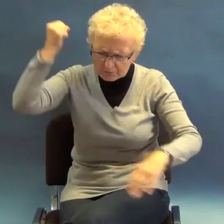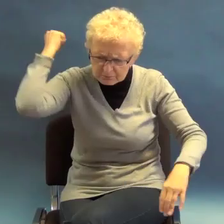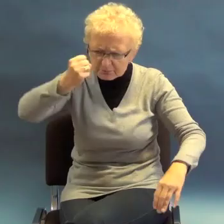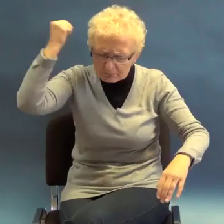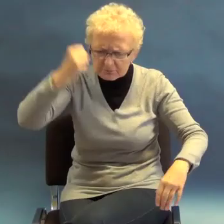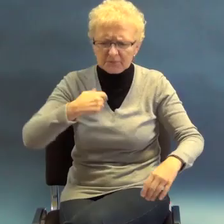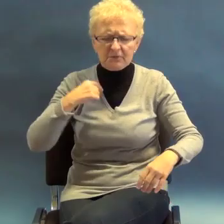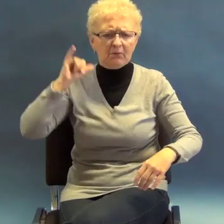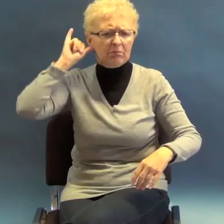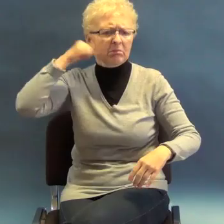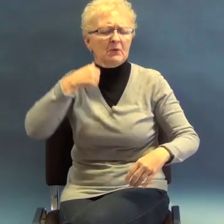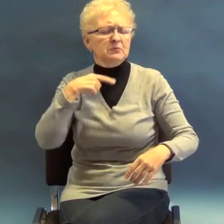Ale ja jestem kompletnie głuchy i spałem.